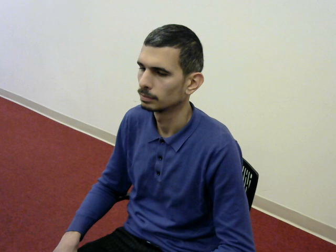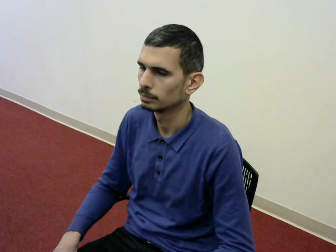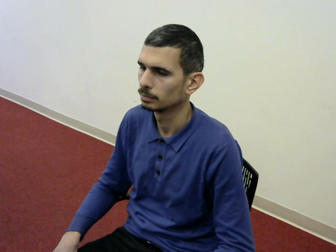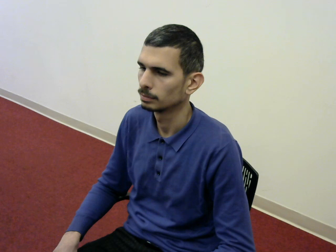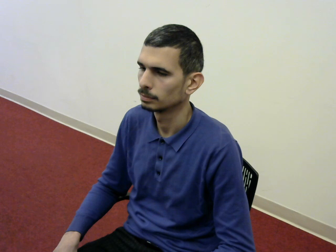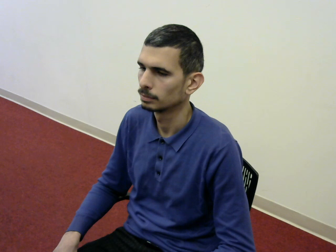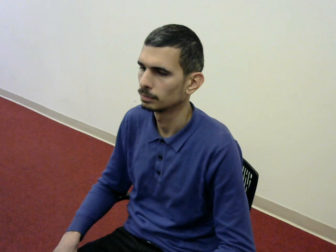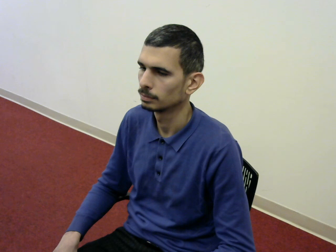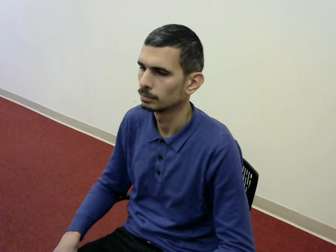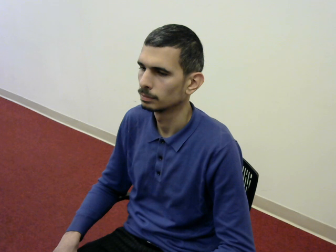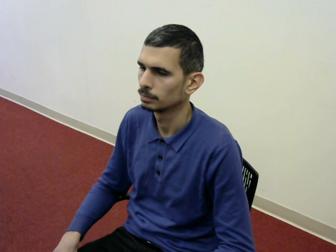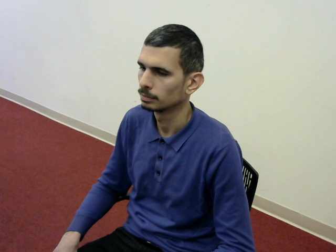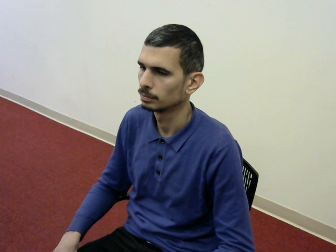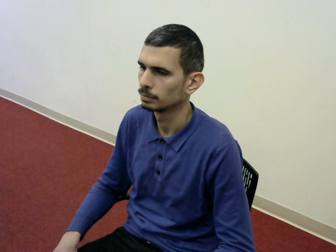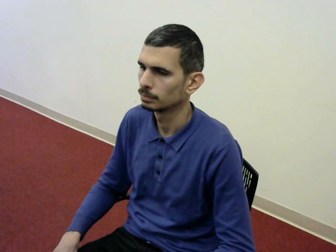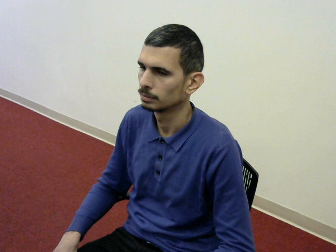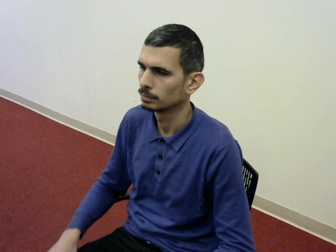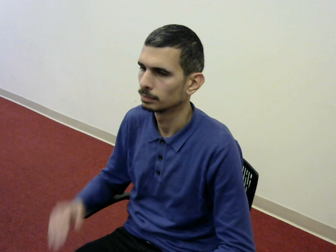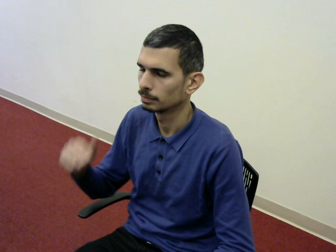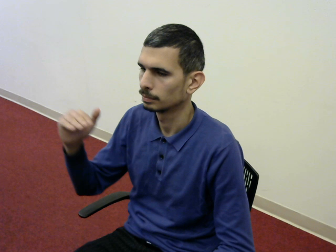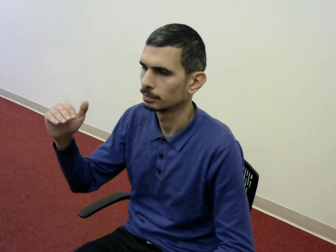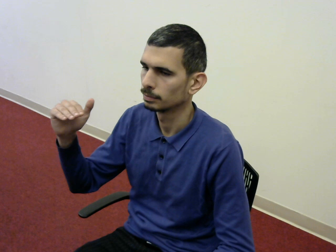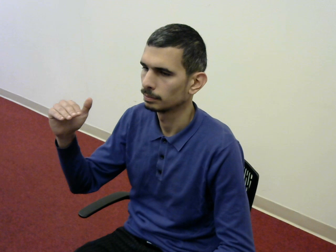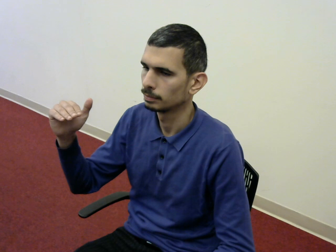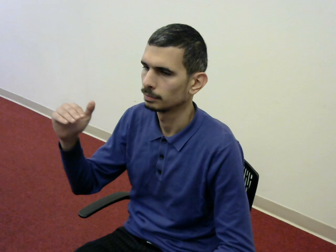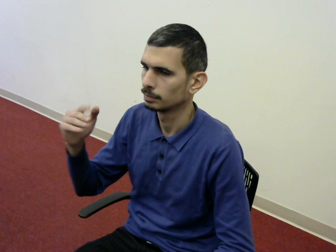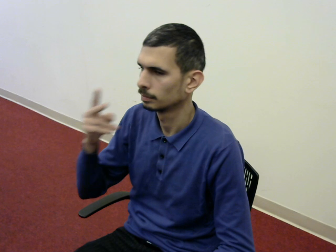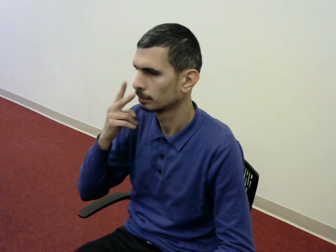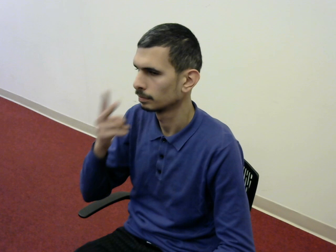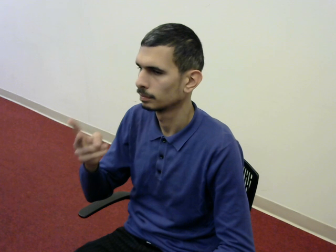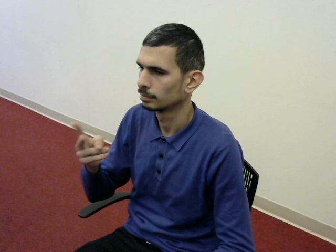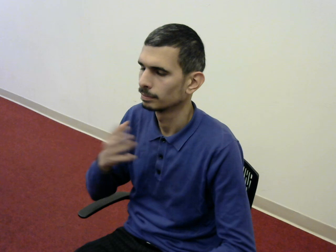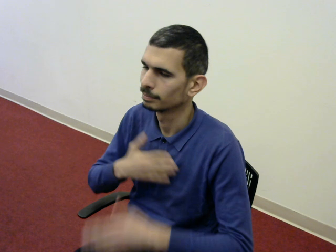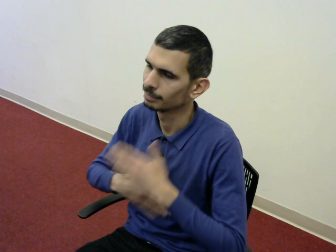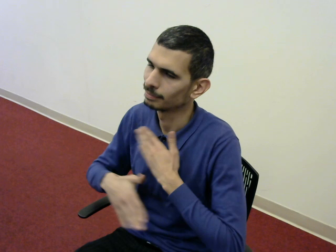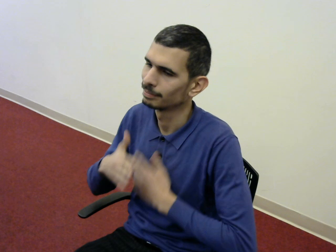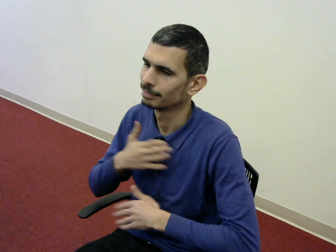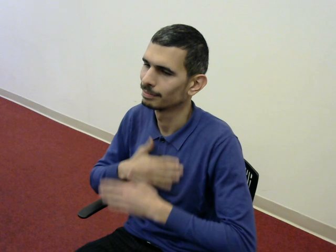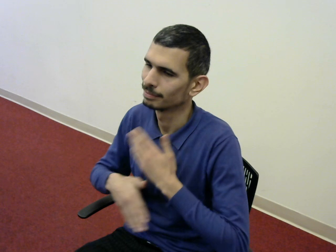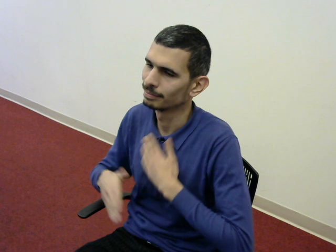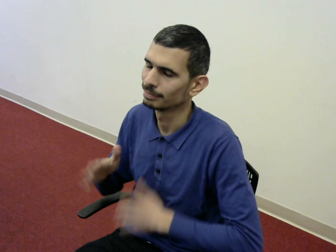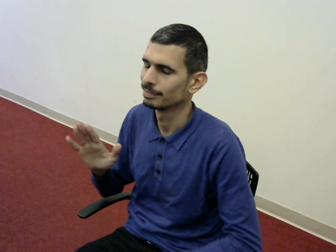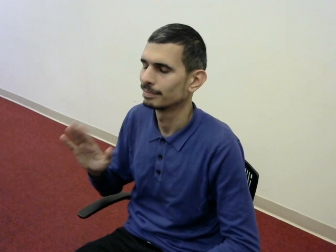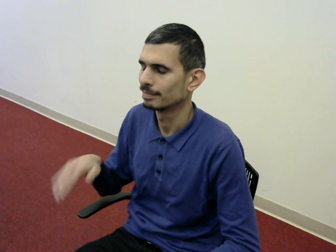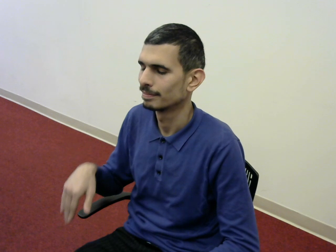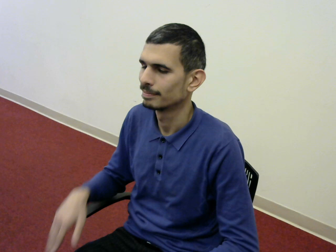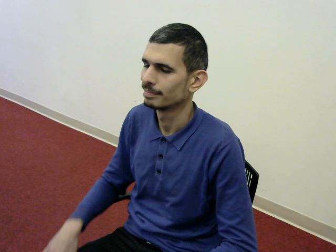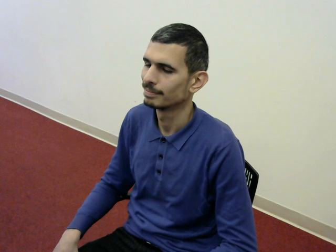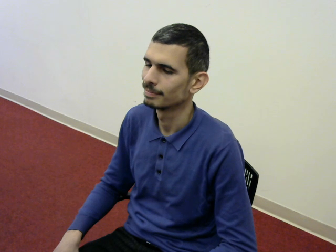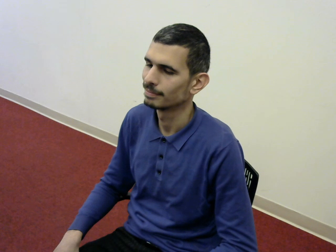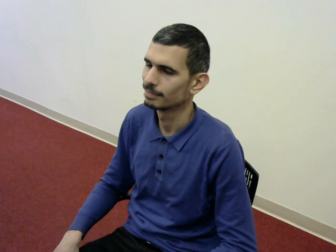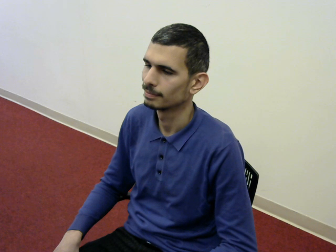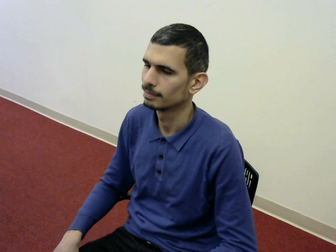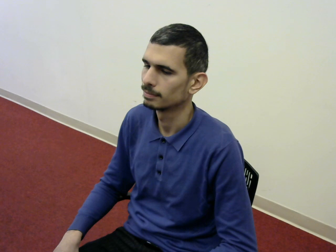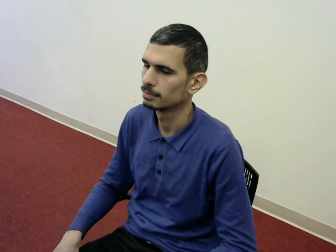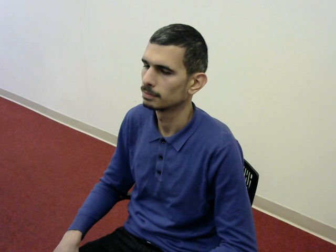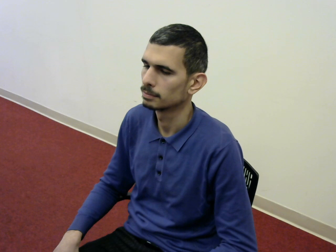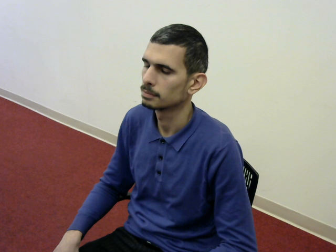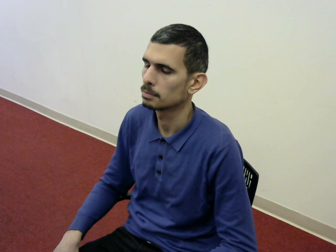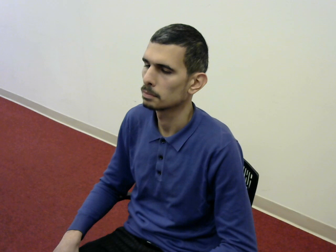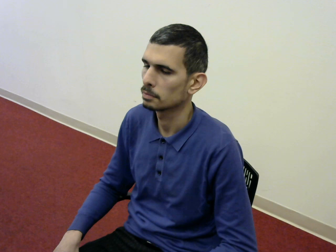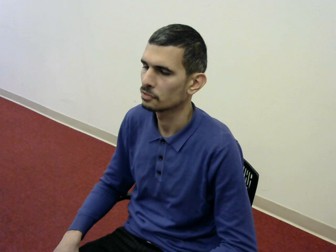Sizi görməyimə şad oldum